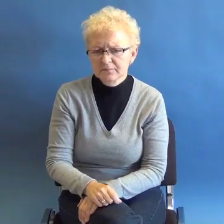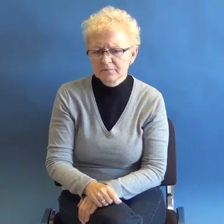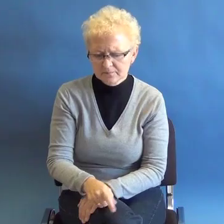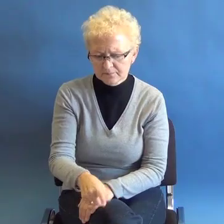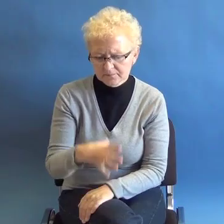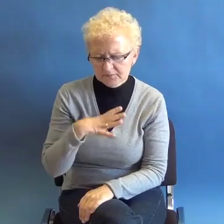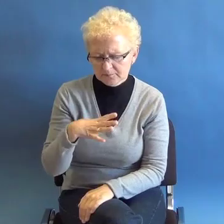Niebezpieczne.